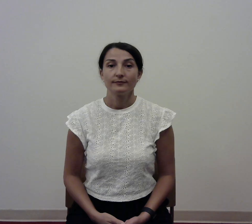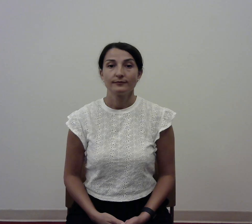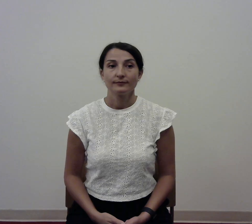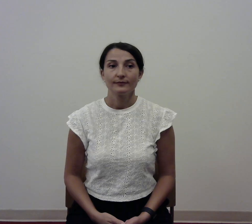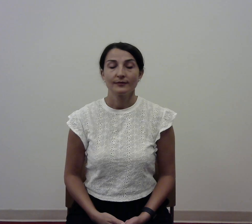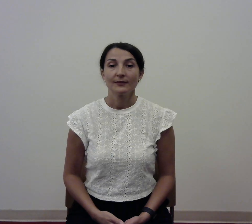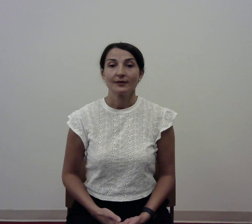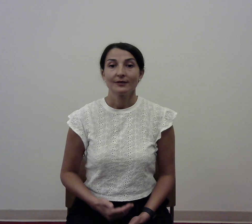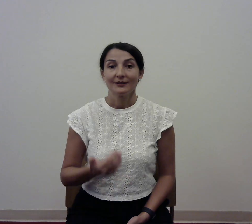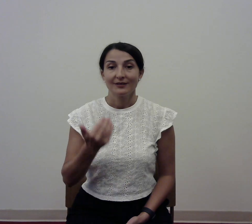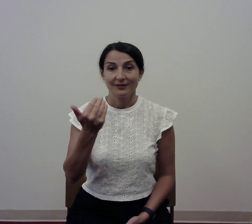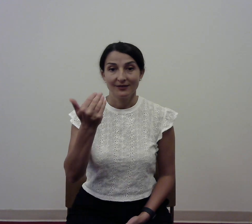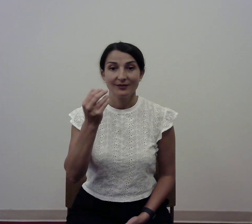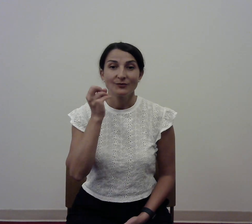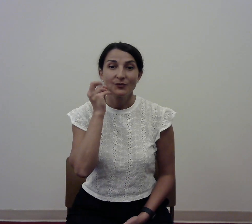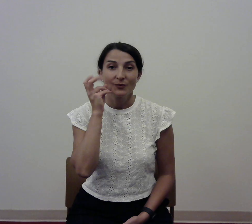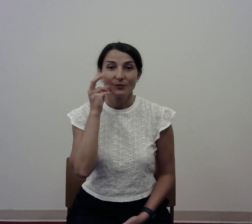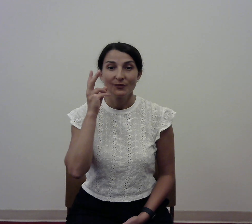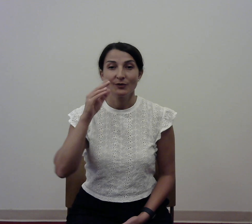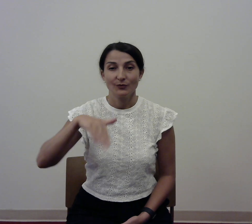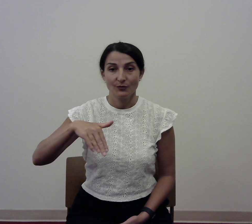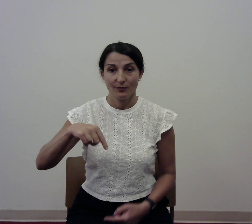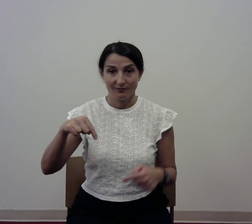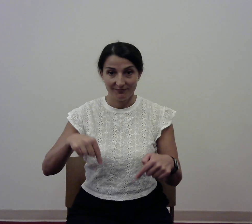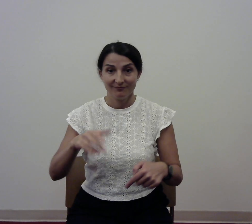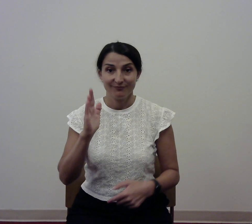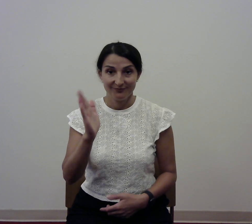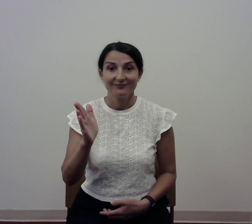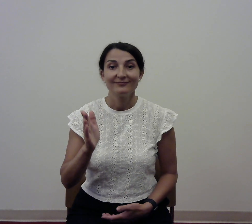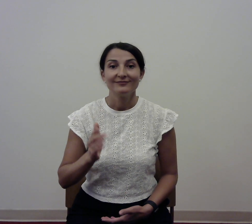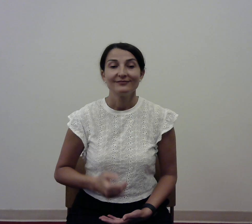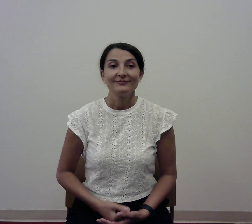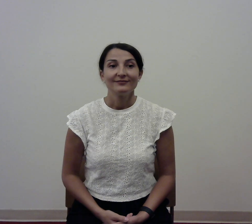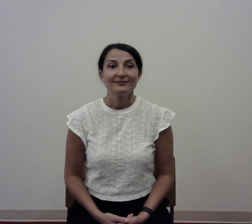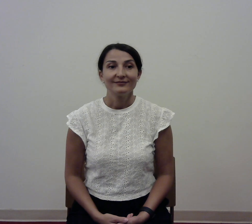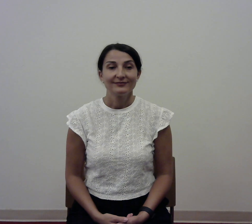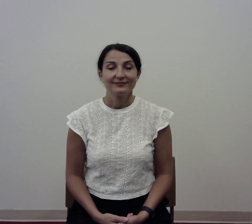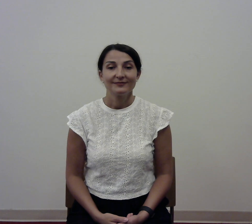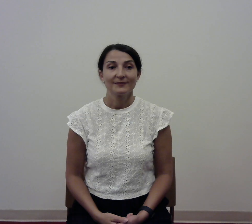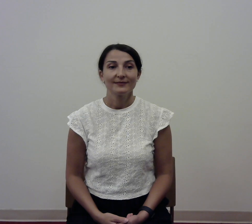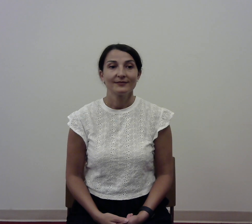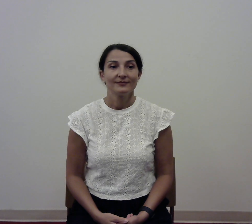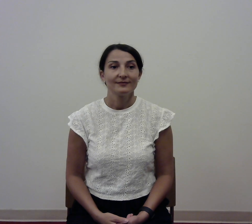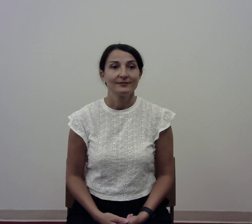Siz günortadan sonra burda olacaqsınızmı?